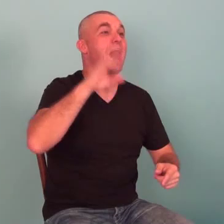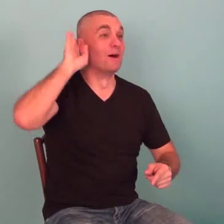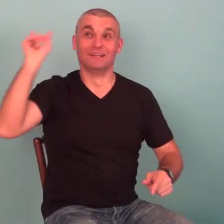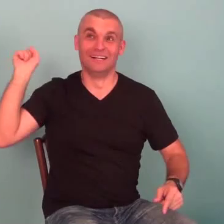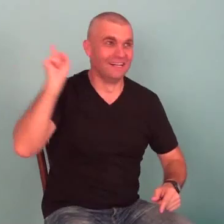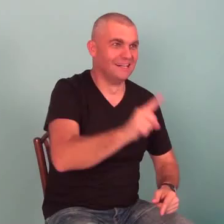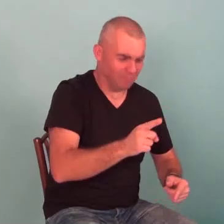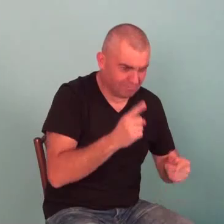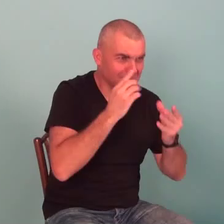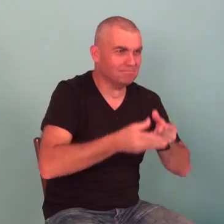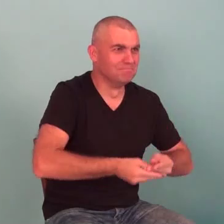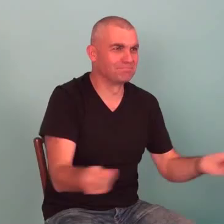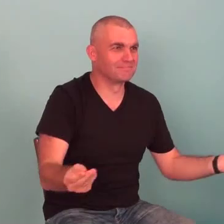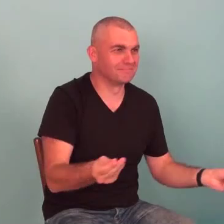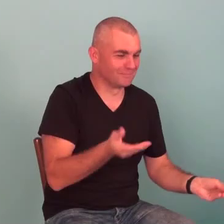Miś przychodzi i widzi, że owoce zniknęły.